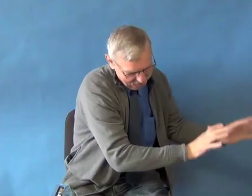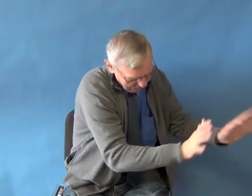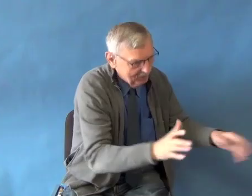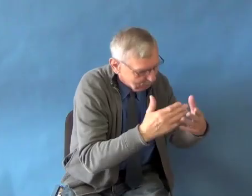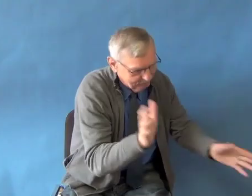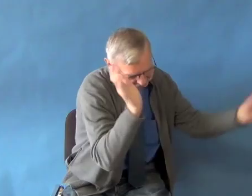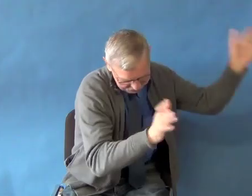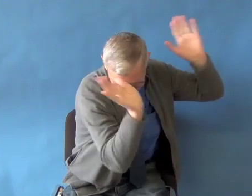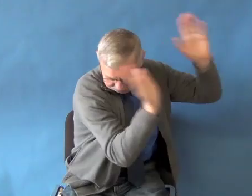Zapakowali to, dobrze.